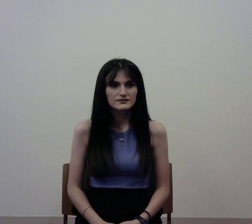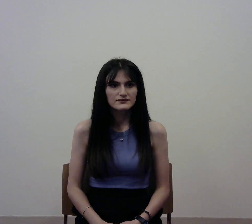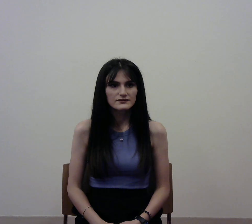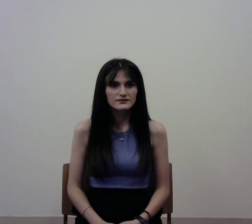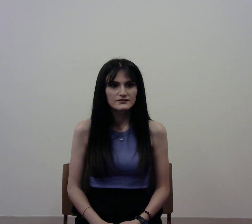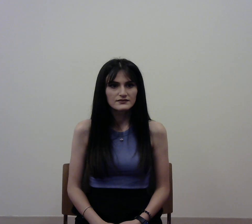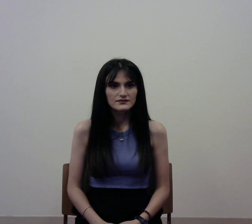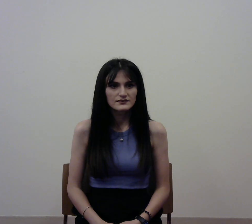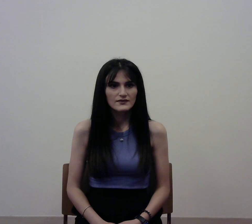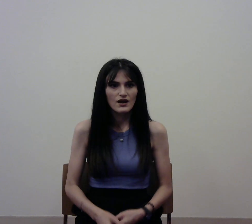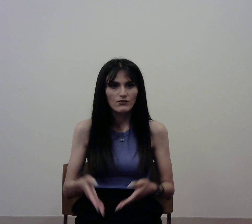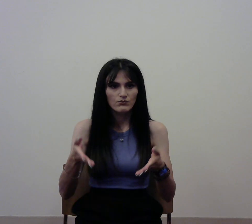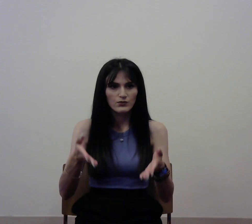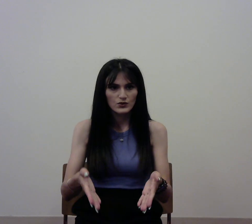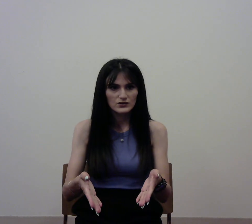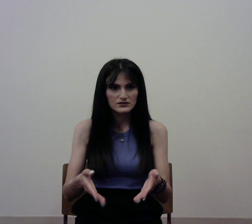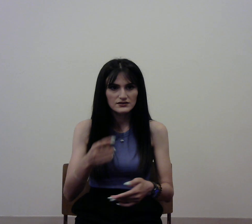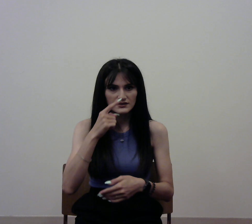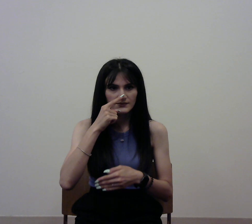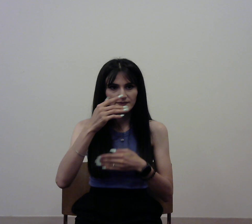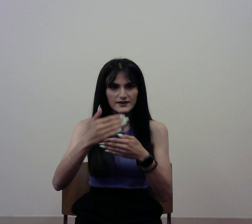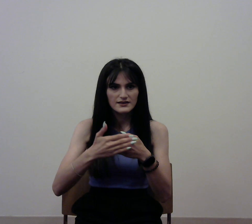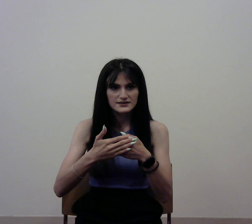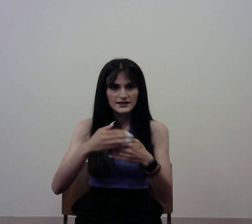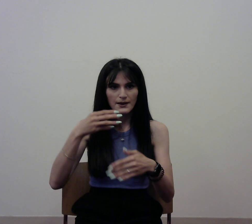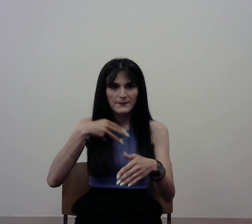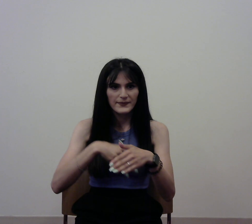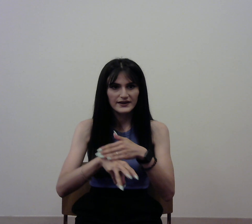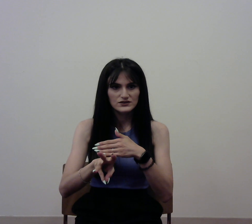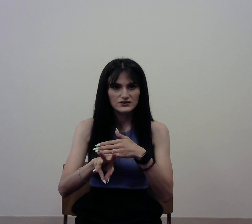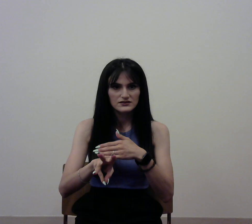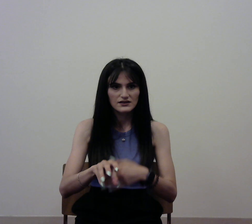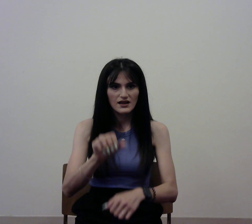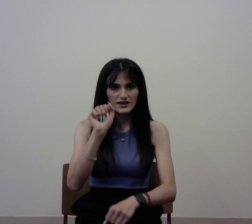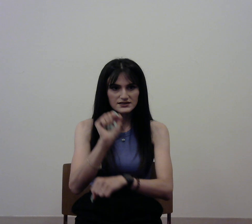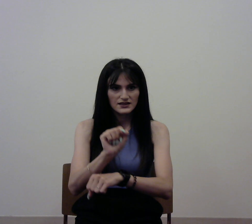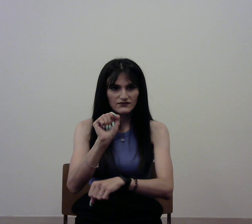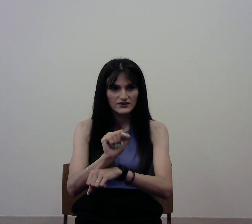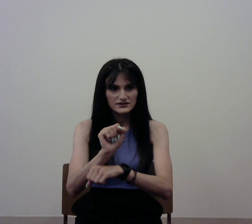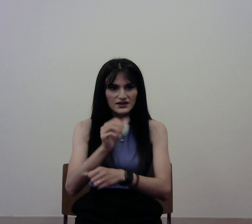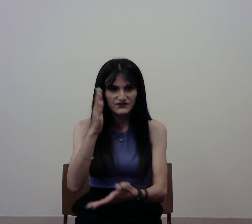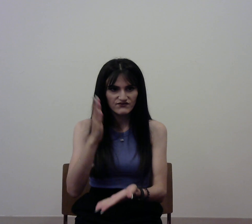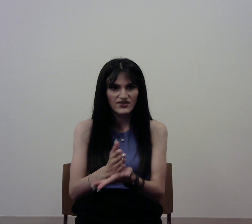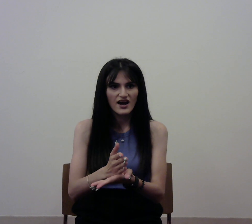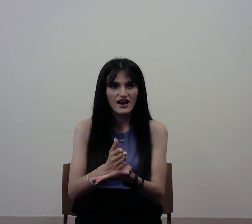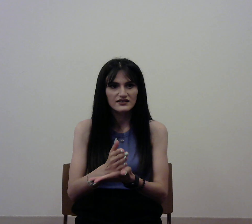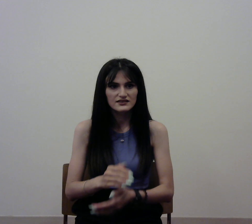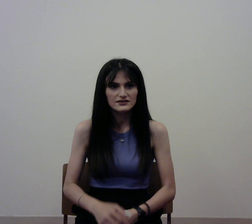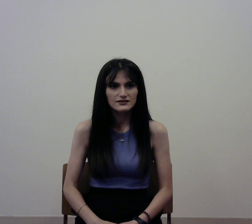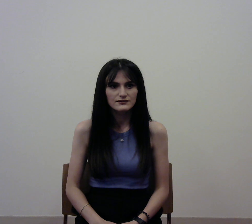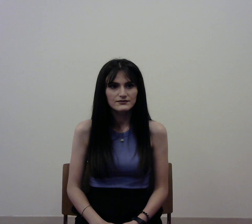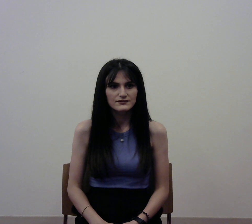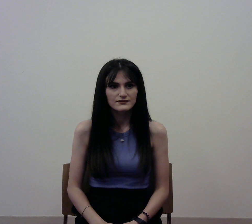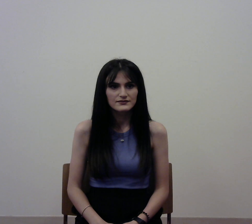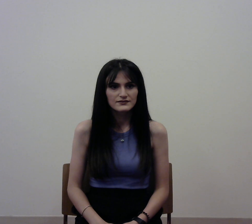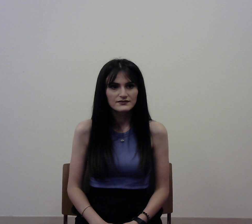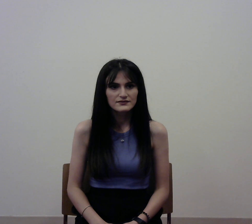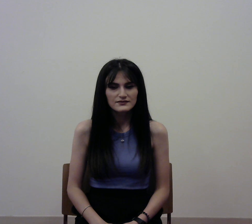Burda yaxınlıqda metro stansiyası varmı?